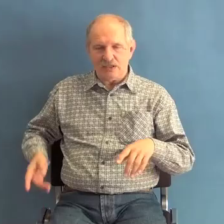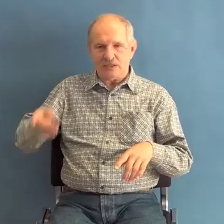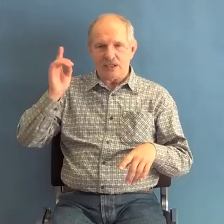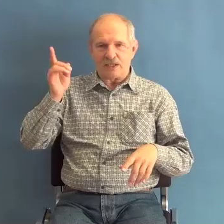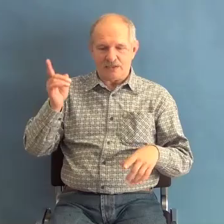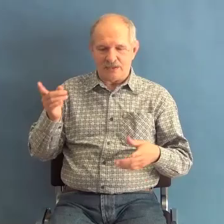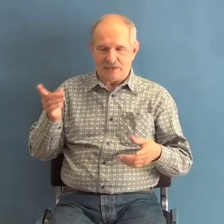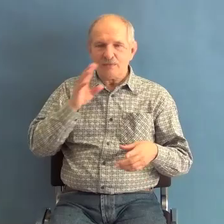Zakaz.